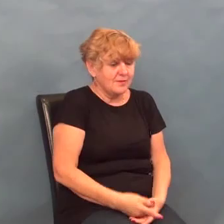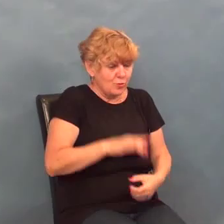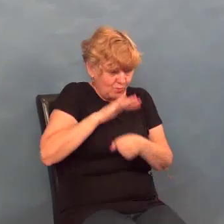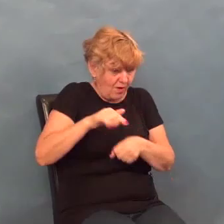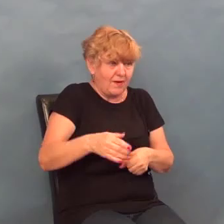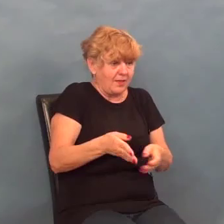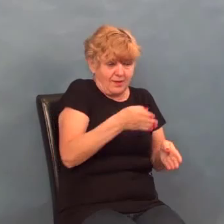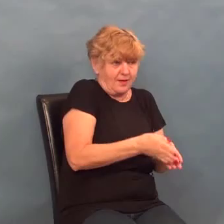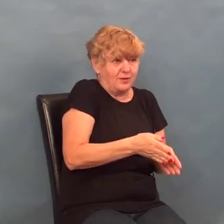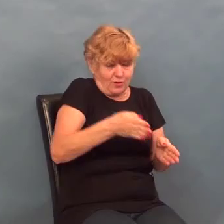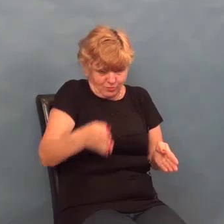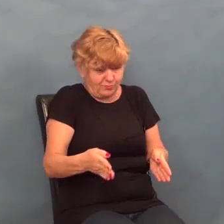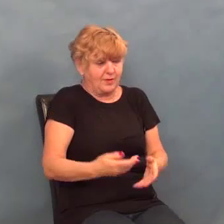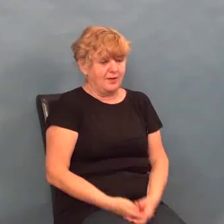Tylko na chodniku, a nie poza chodnikiem.